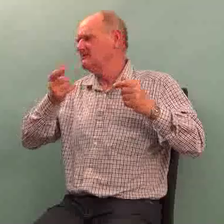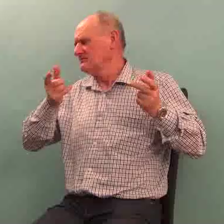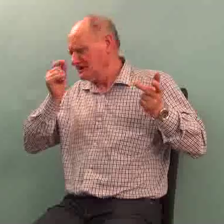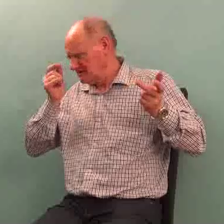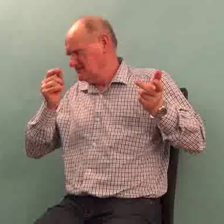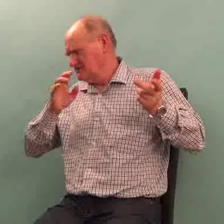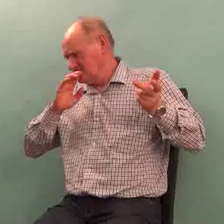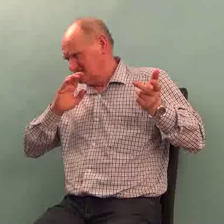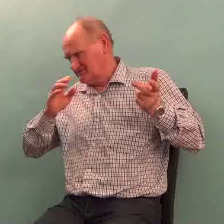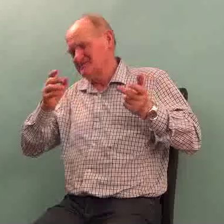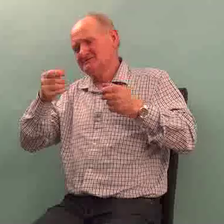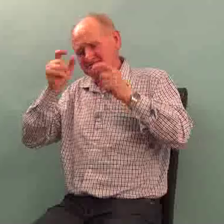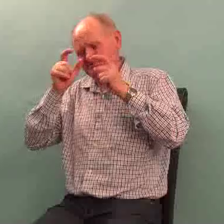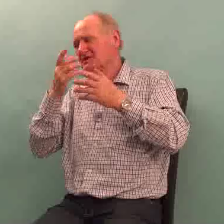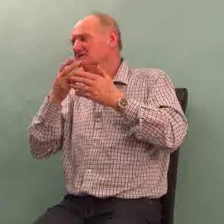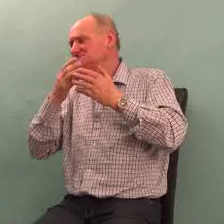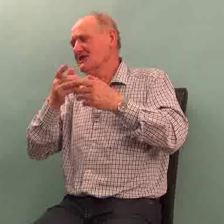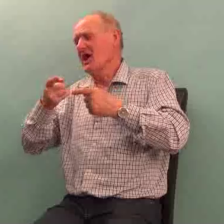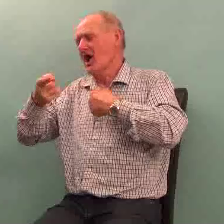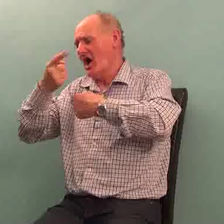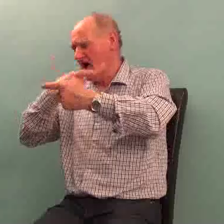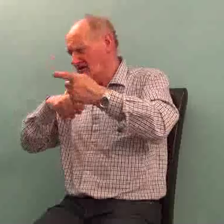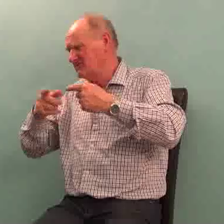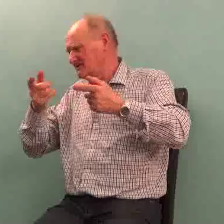Chyba miał otwarte oczy, dlatego sytuacja się odwróciła.